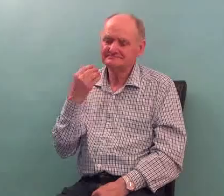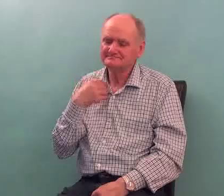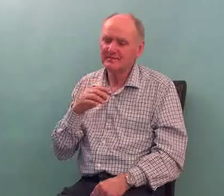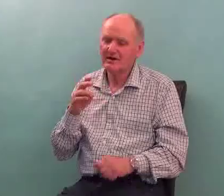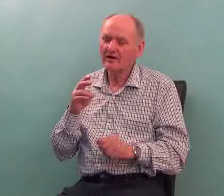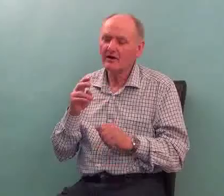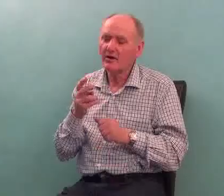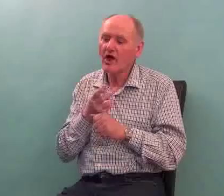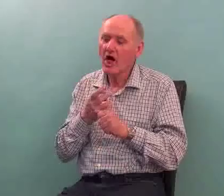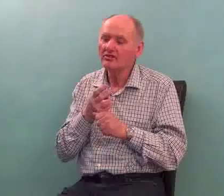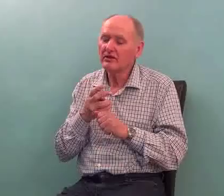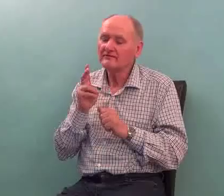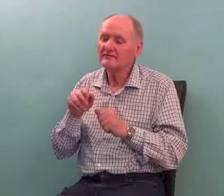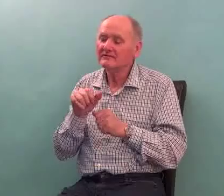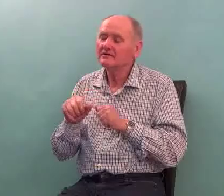Luty dwa tysiące jedenastego roku?